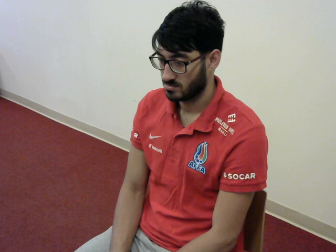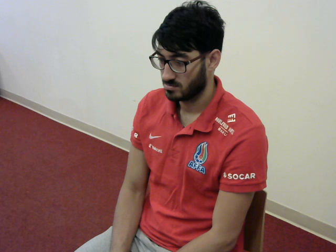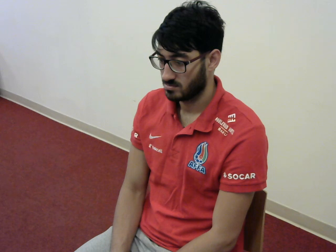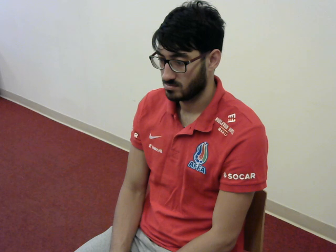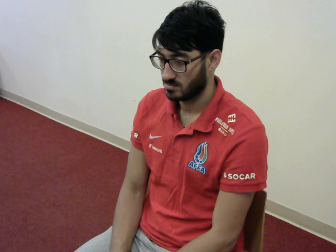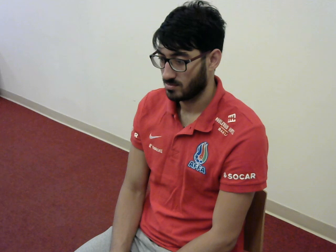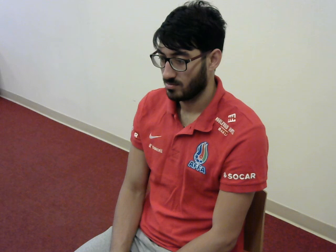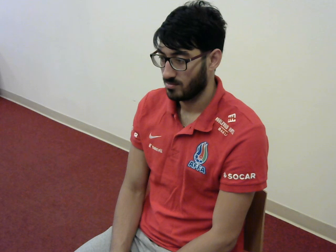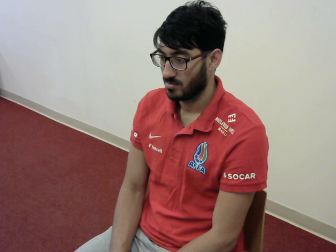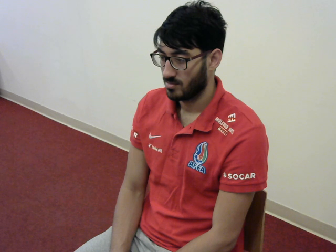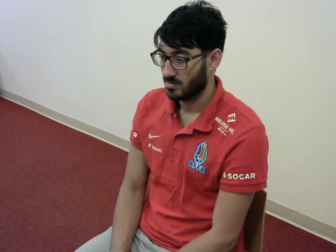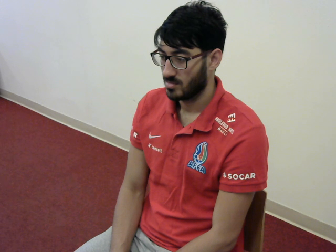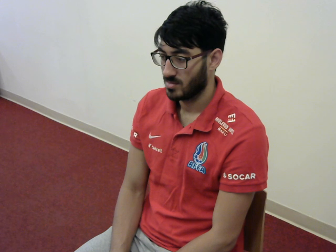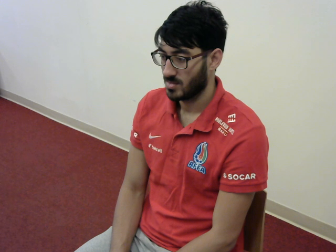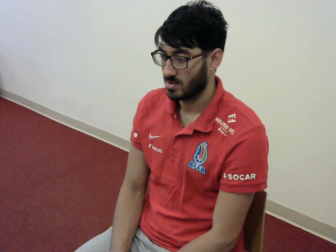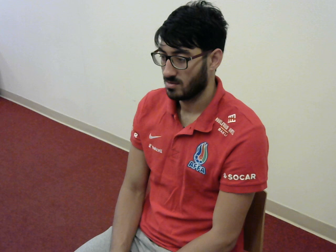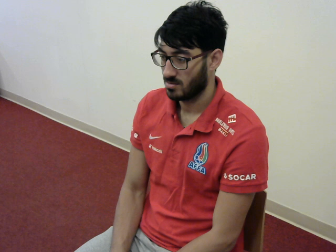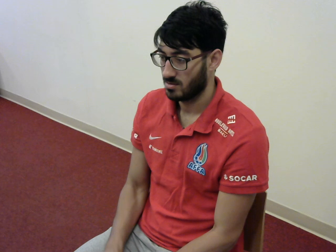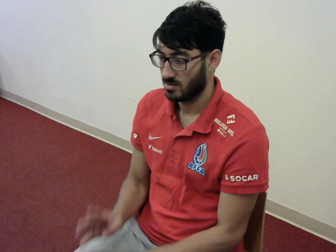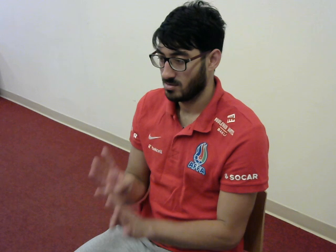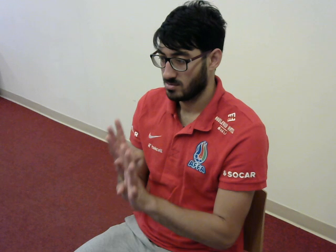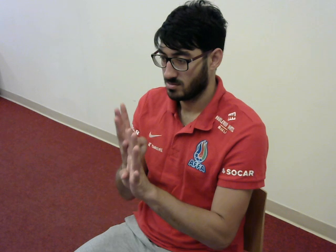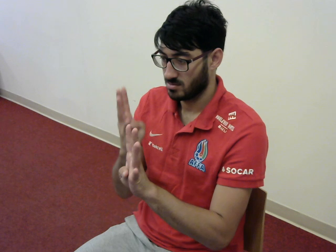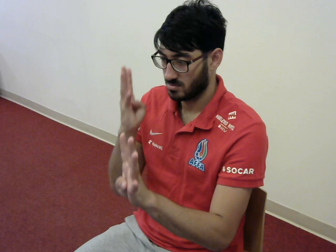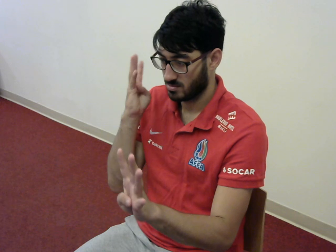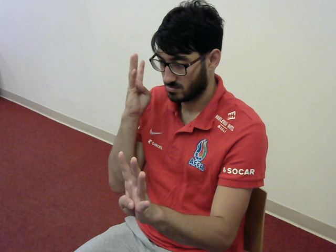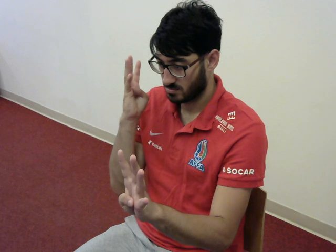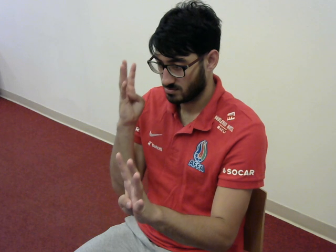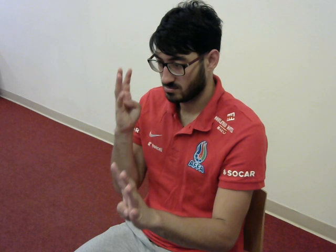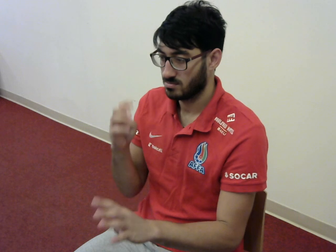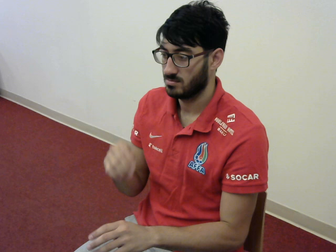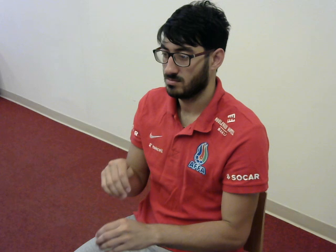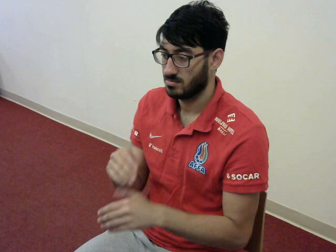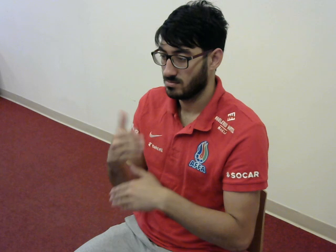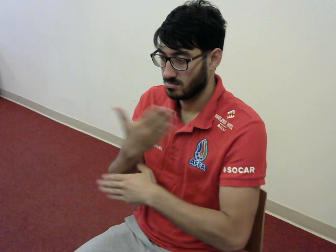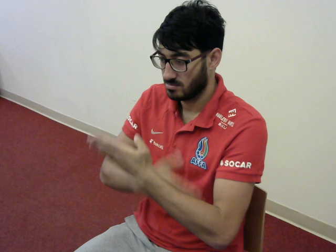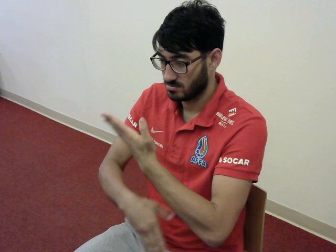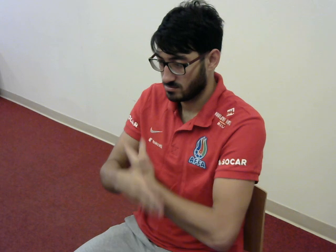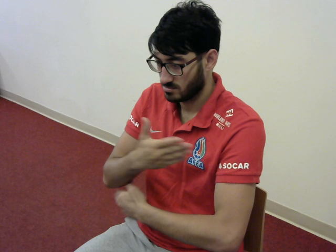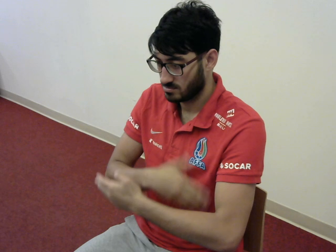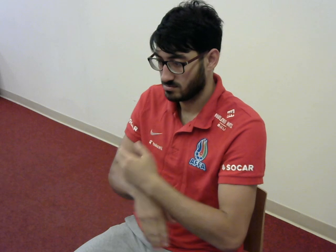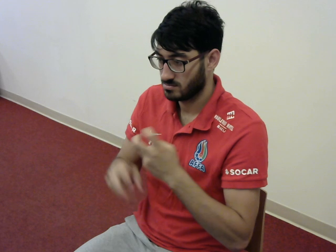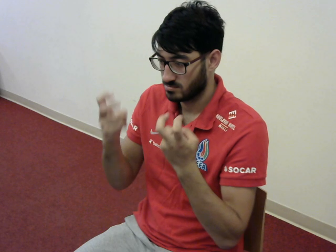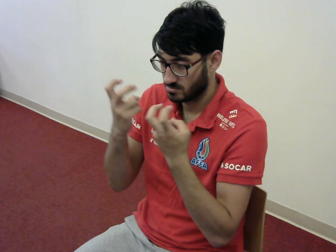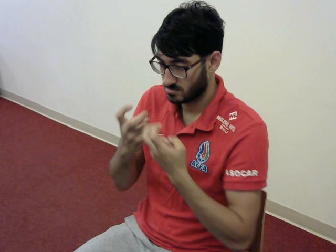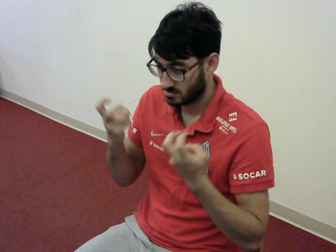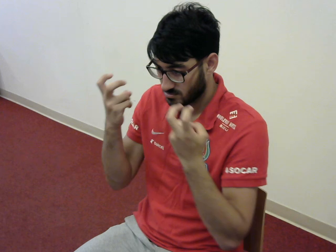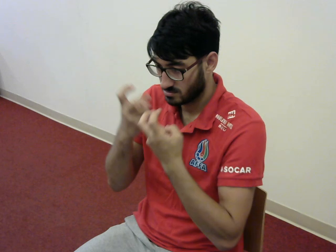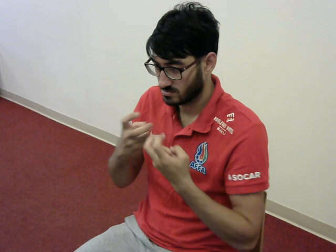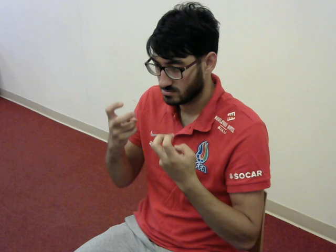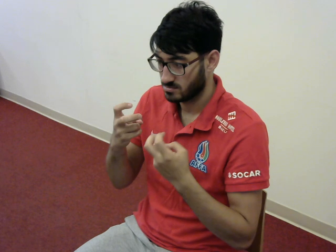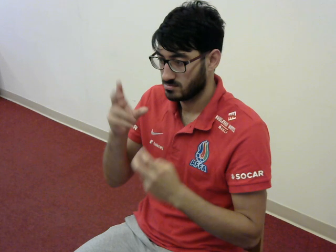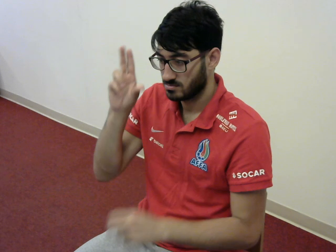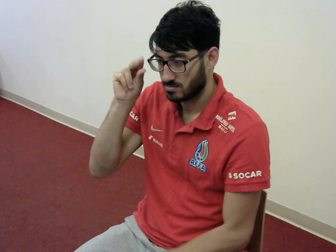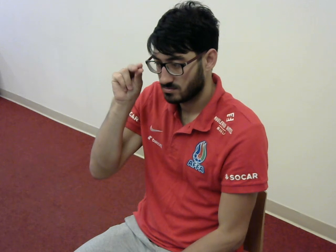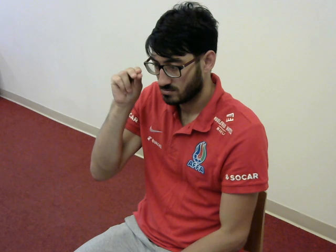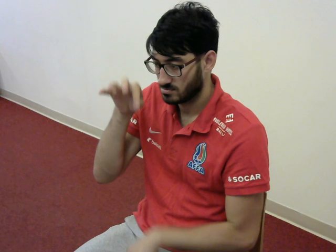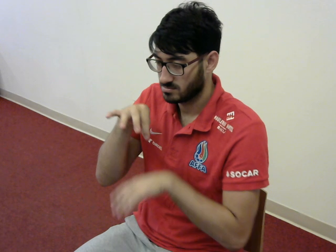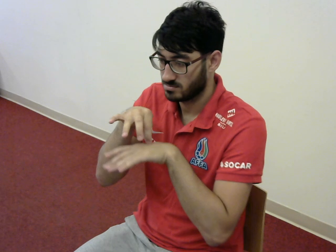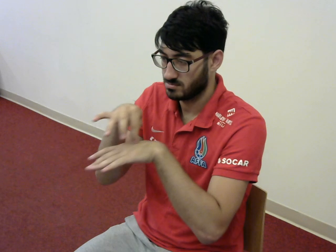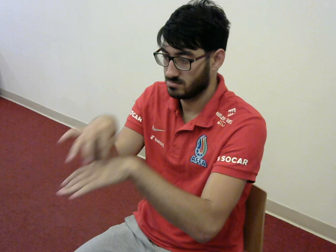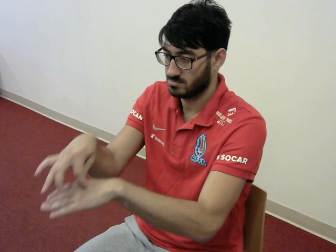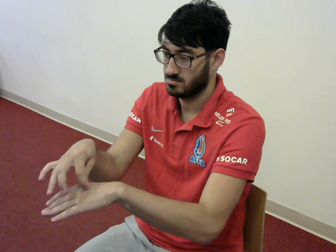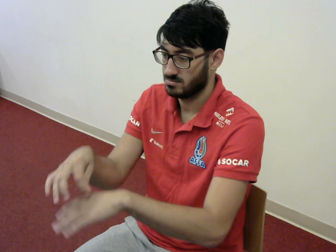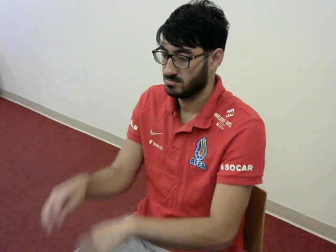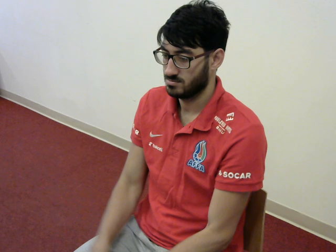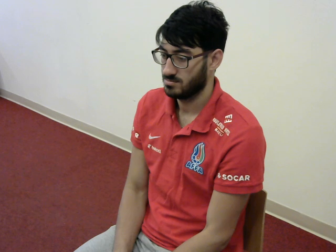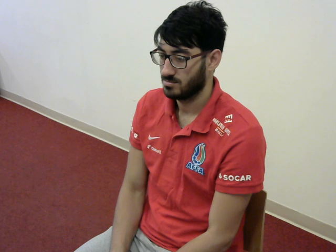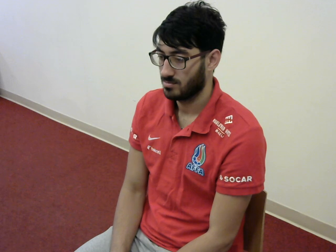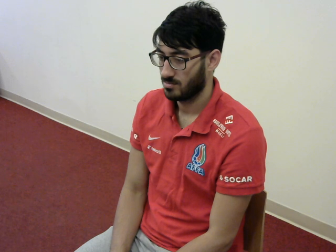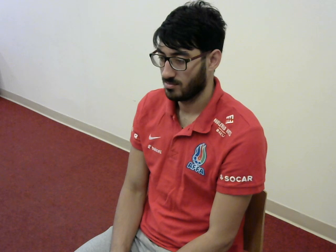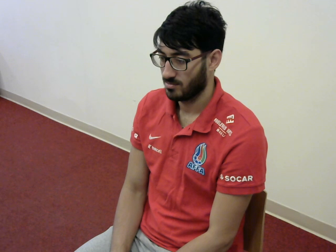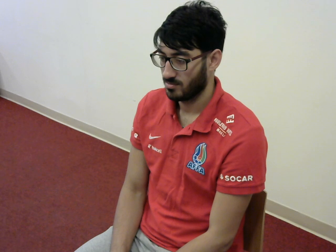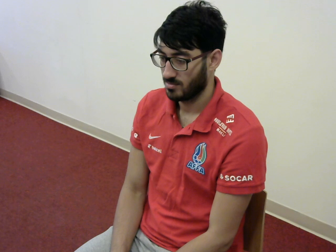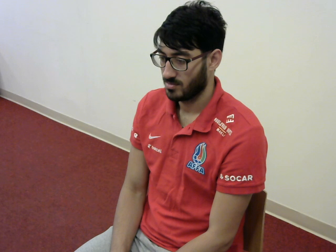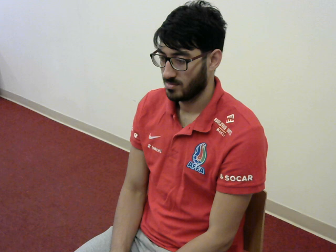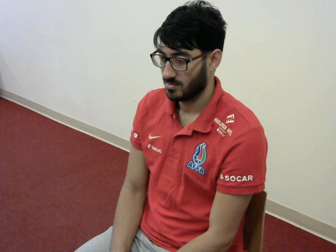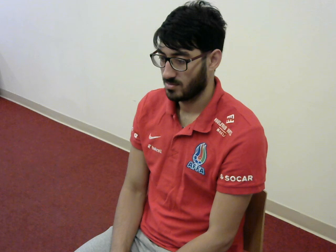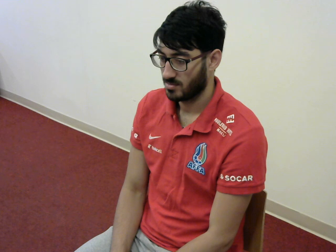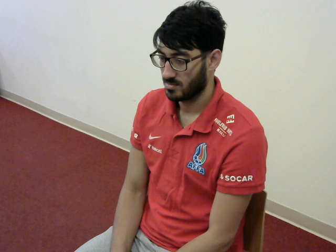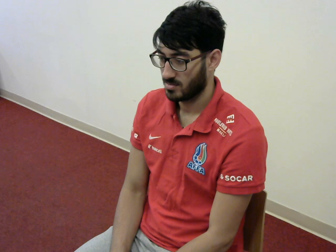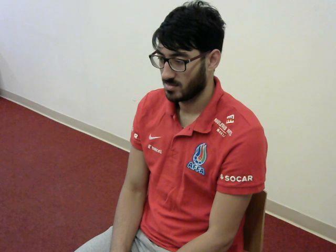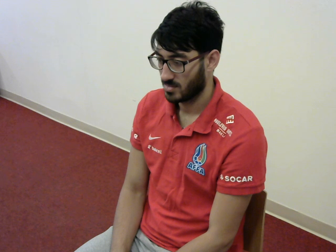Növbəti əlillik müayinəsi nə zaman keçiriləcək?